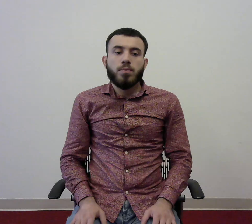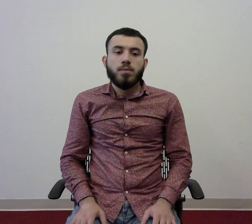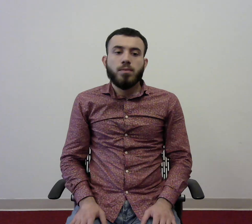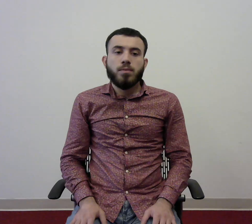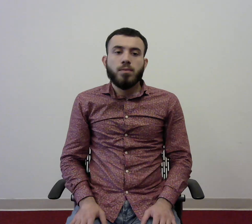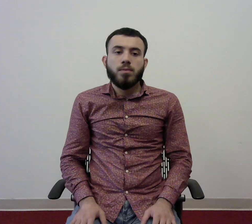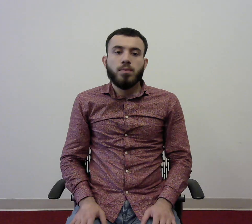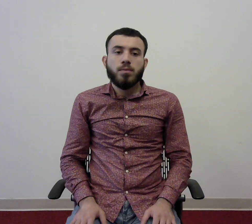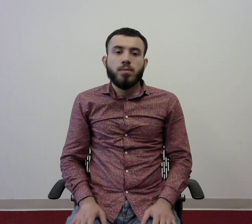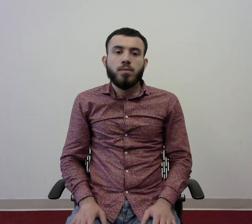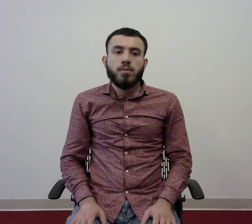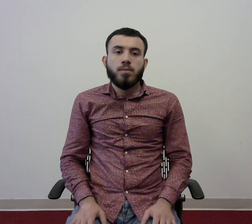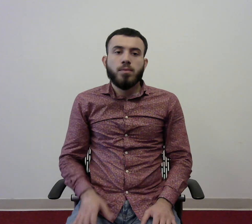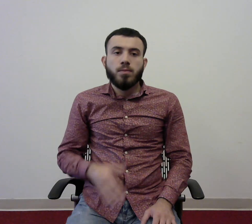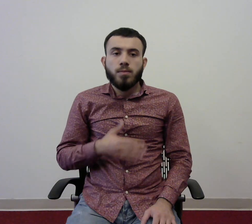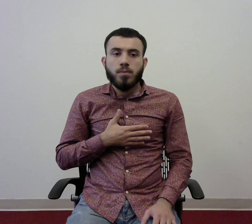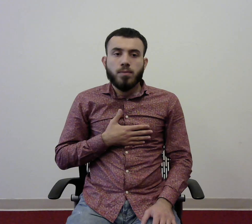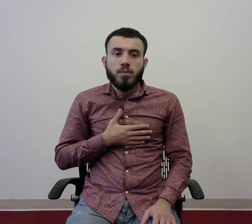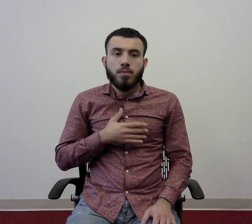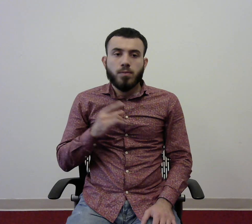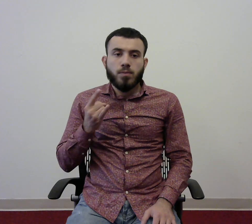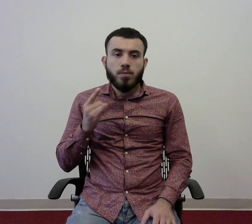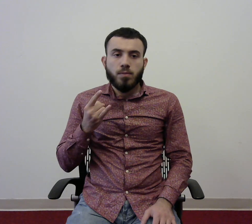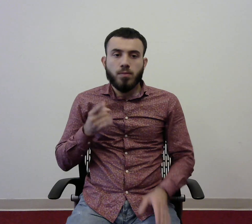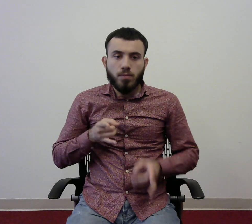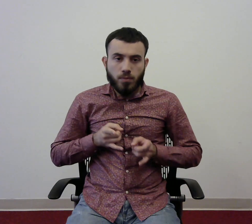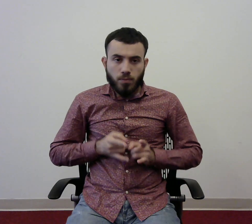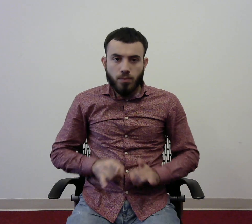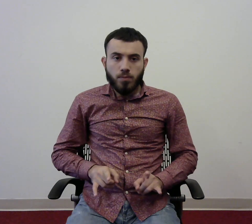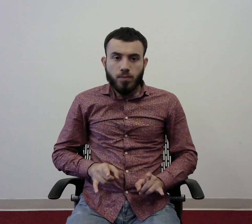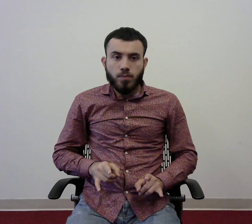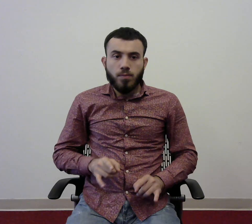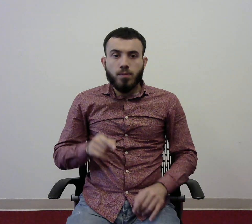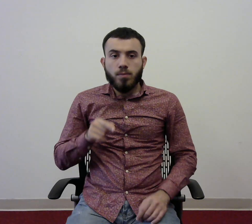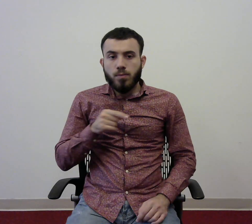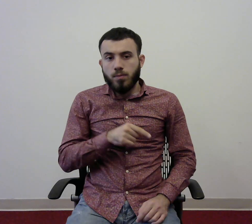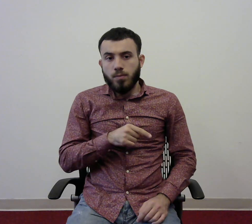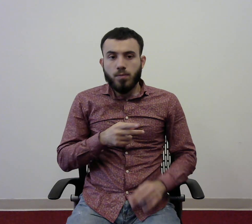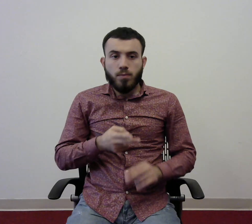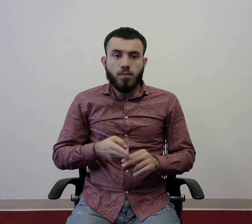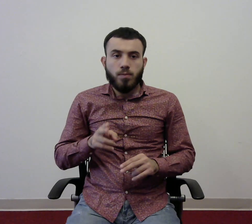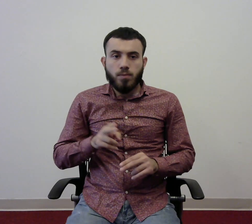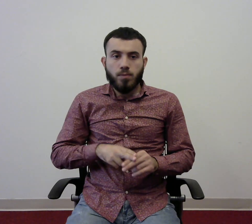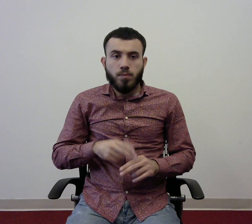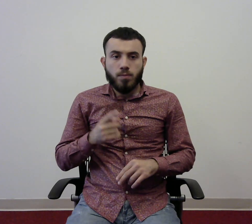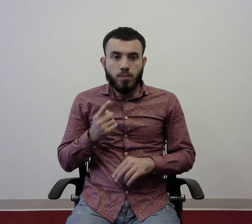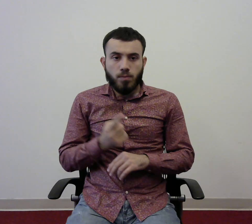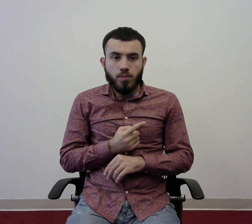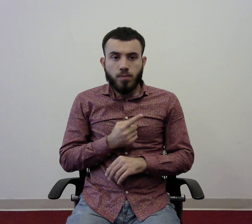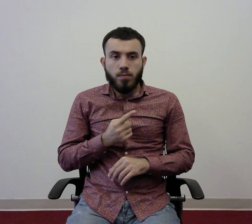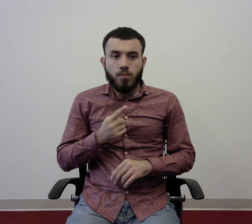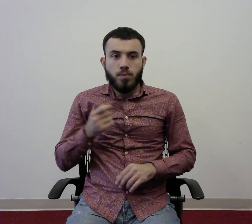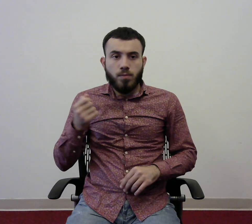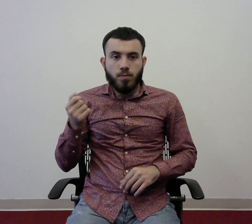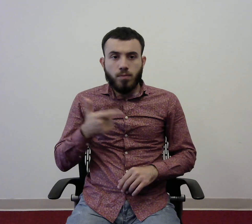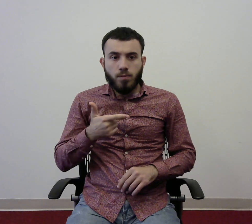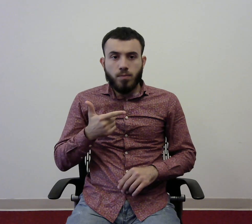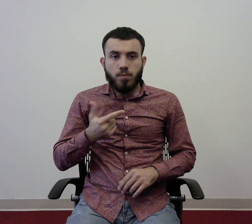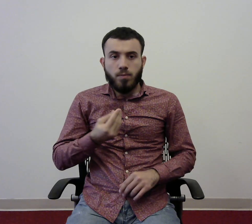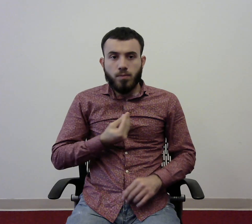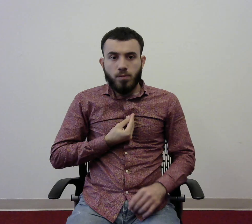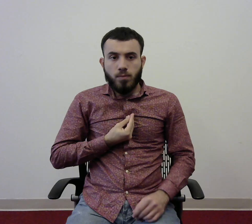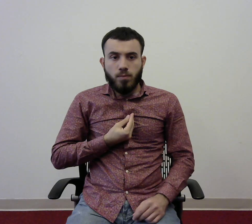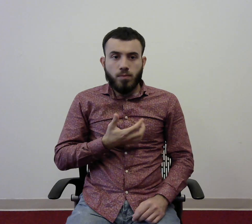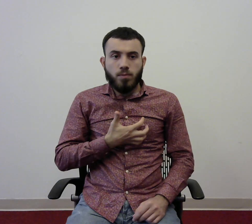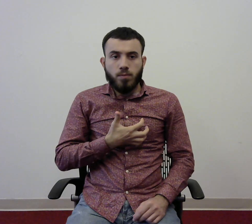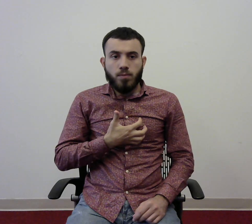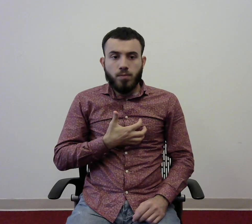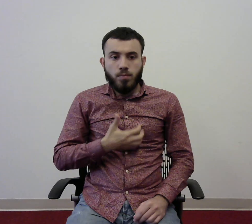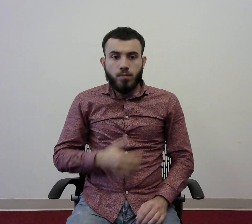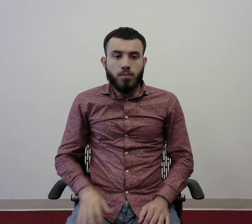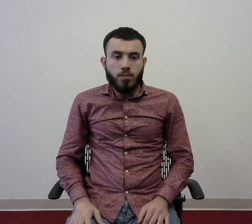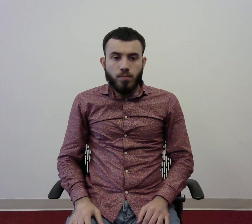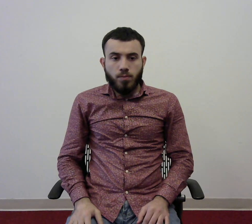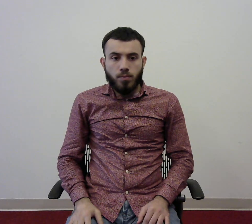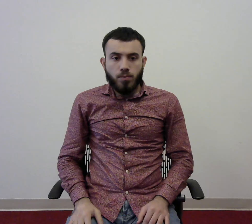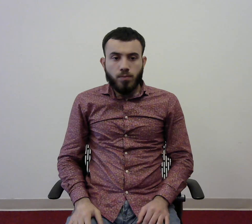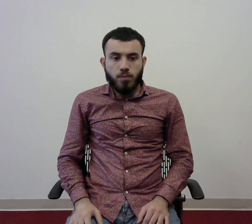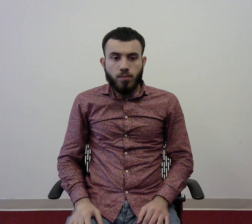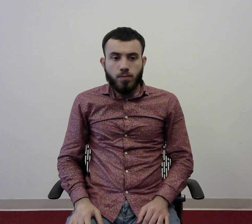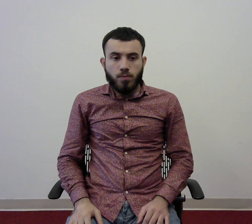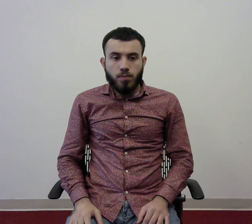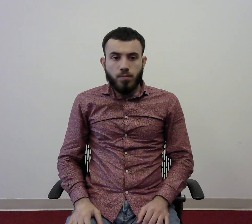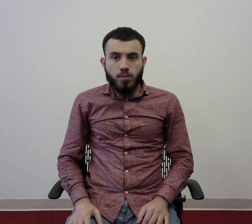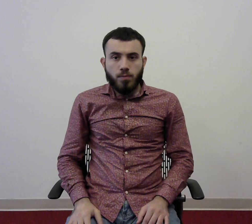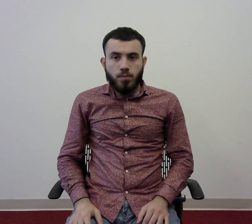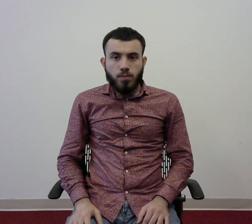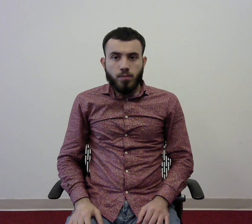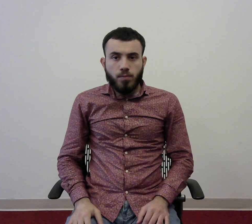Mənim uşağım anadan olub, ona görə birdəfəlik müavinət almaq istəyirəm